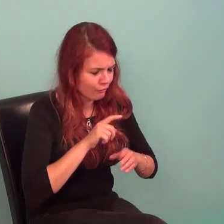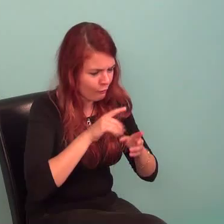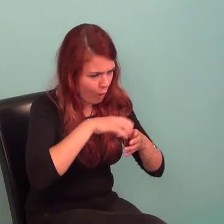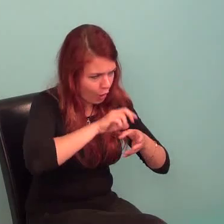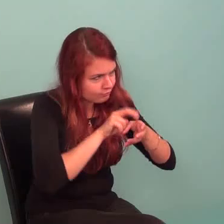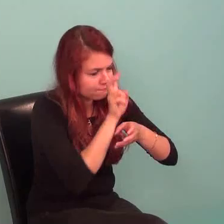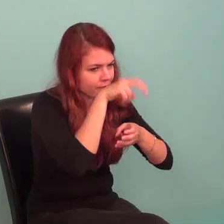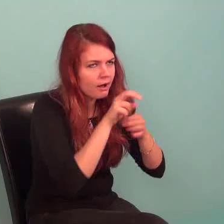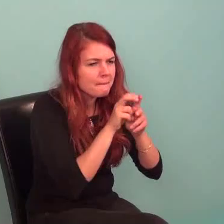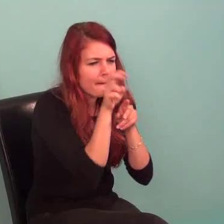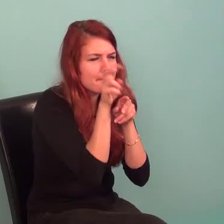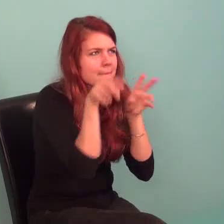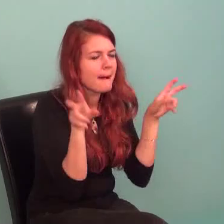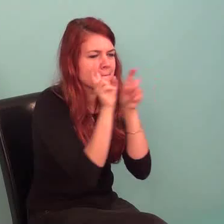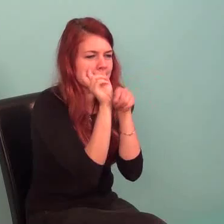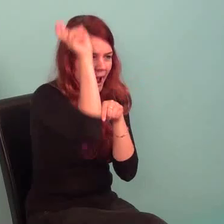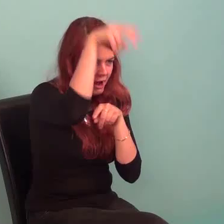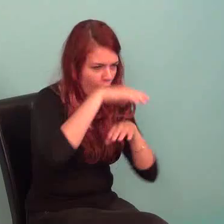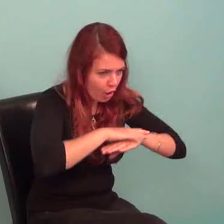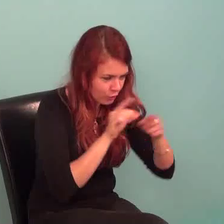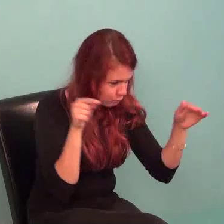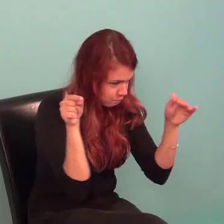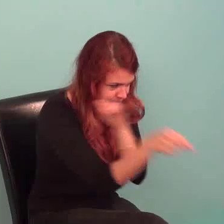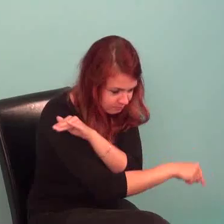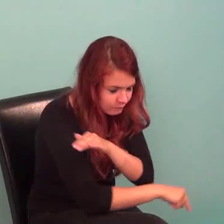Wskakuje na okno i tamtędy ucieka.